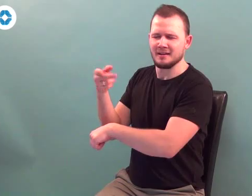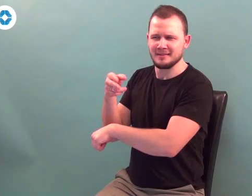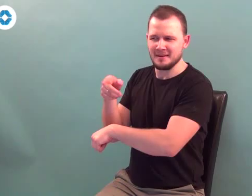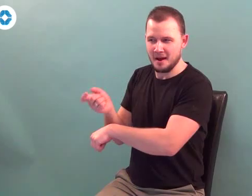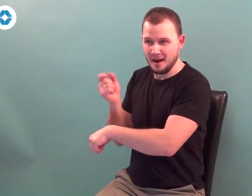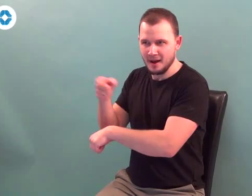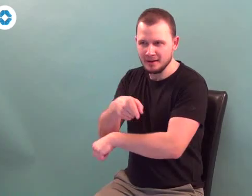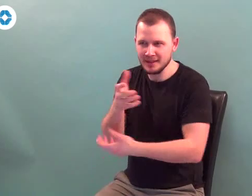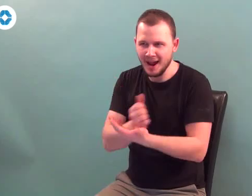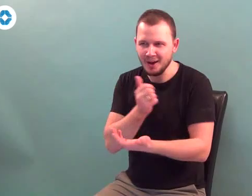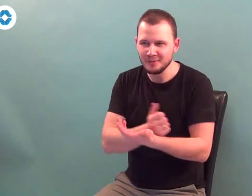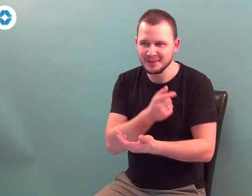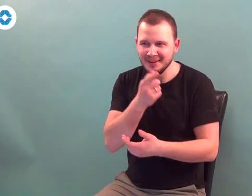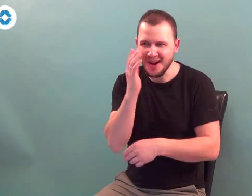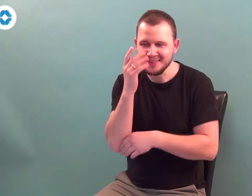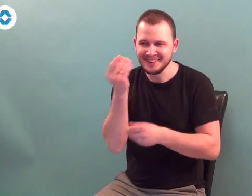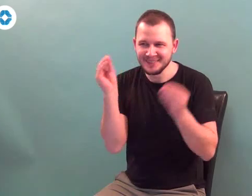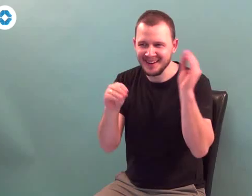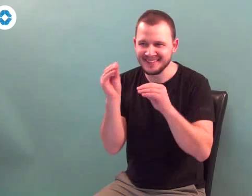Kojarzy fakty, że chłopiec rzucał, a mężczyzna zarabiał dzięki wstawianiu szyb.